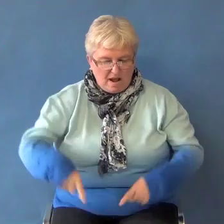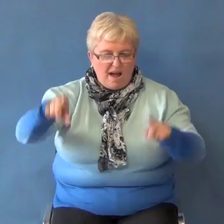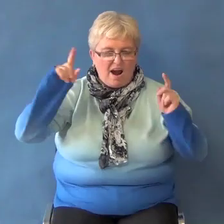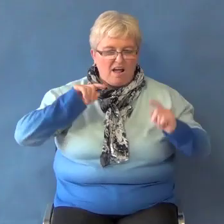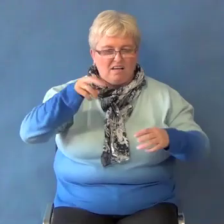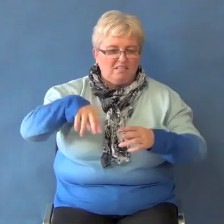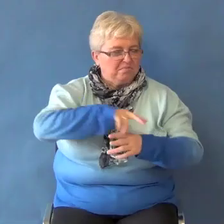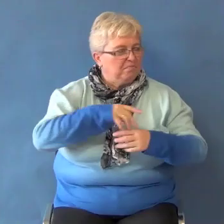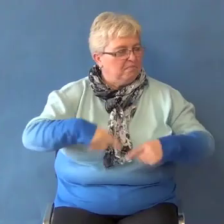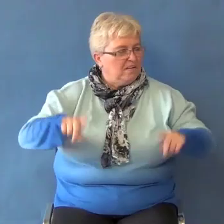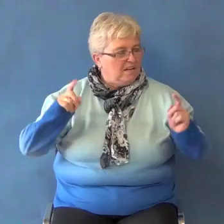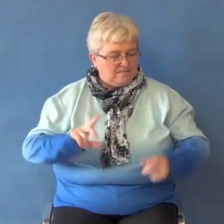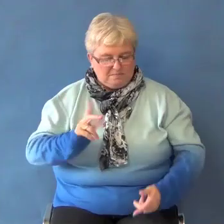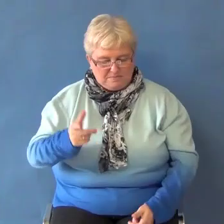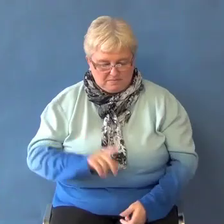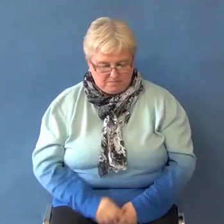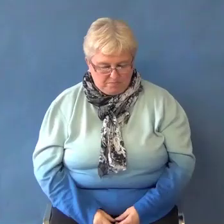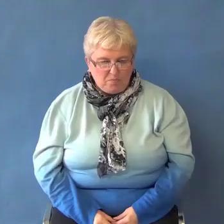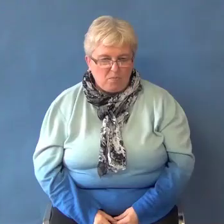Uwaga na chodzenie tutaj, bo może być wypadek.